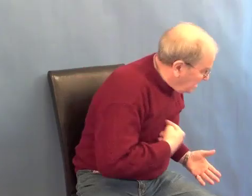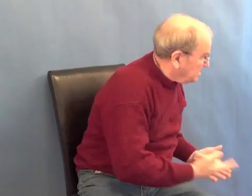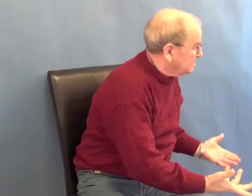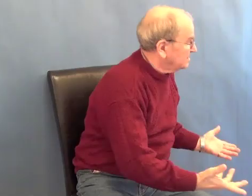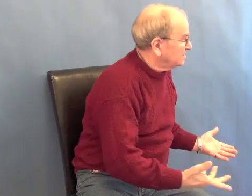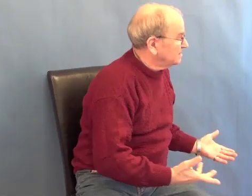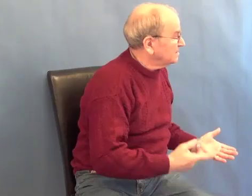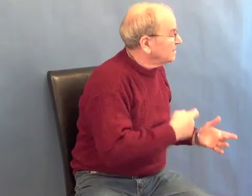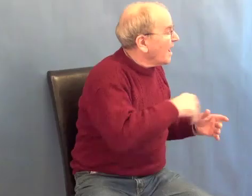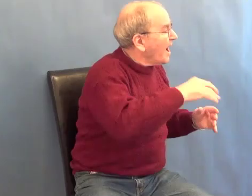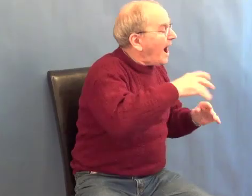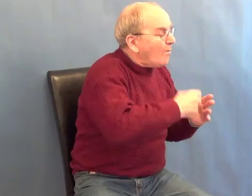Ja!